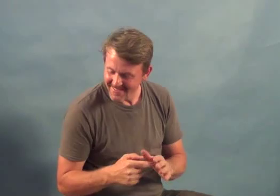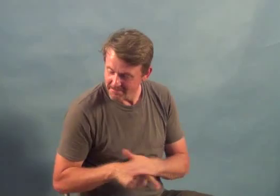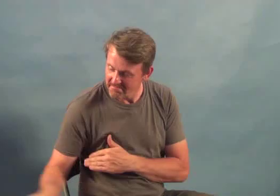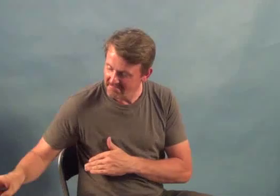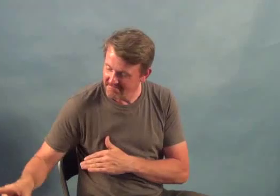Widział, jak chłopiec ucieka.